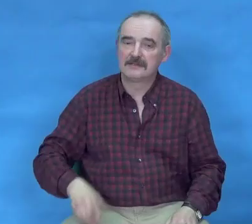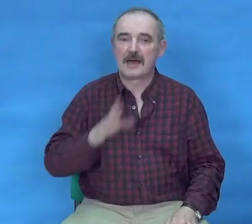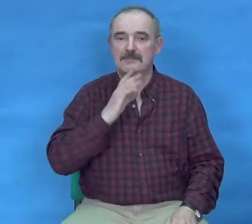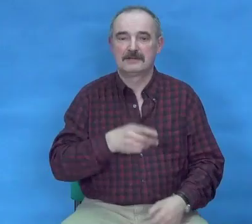Chyba.